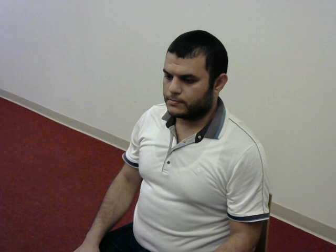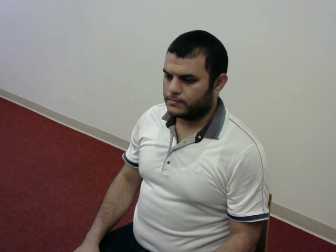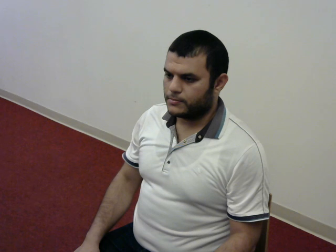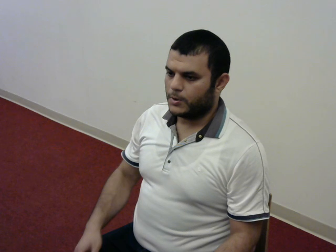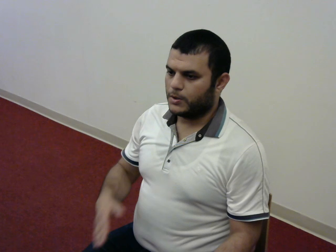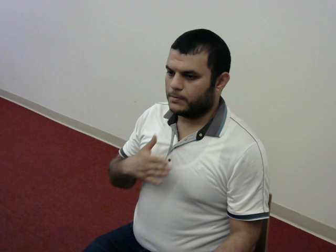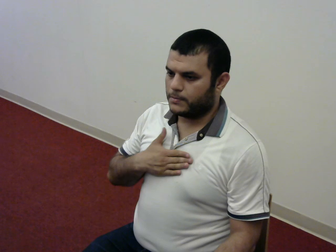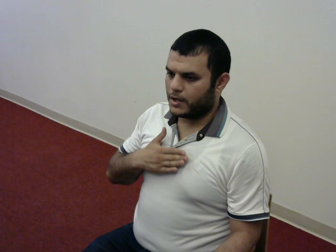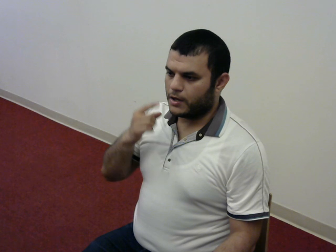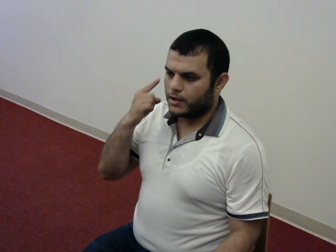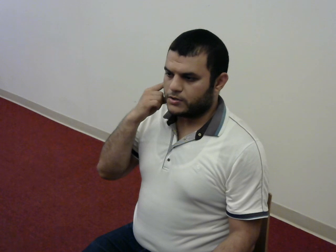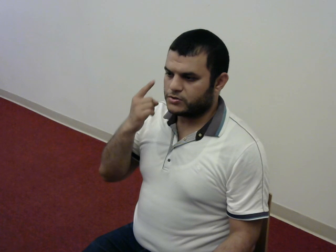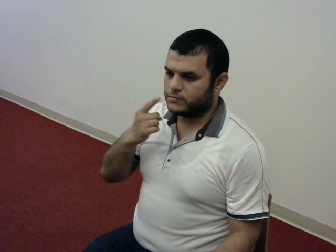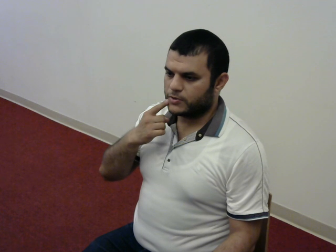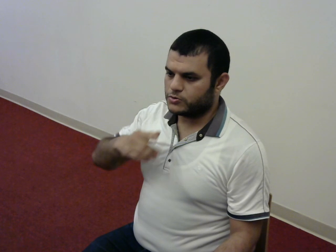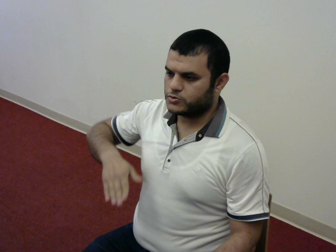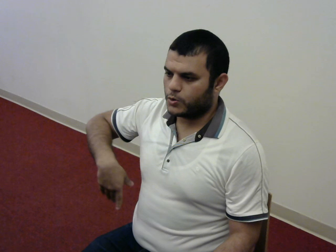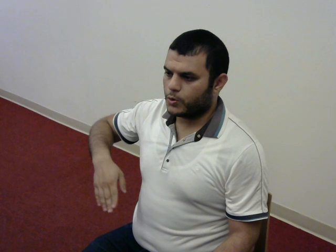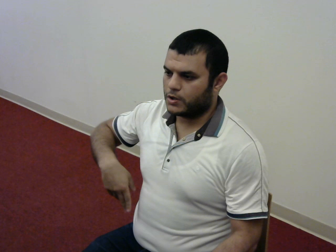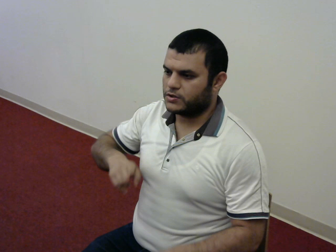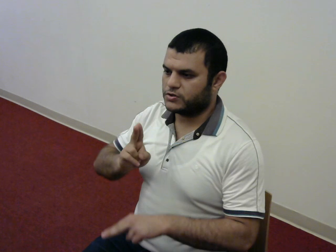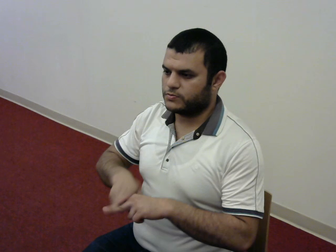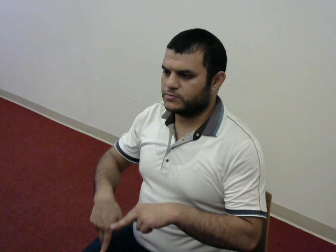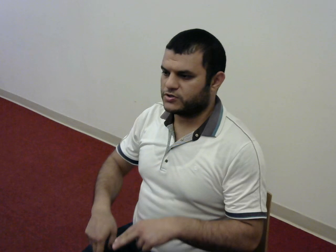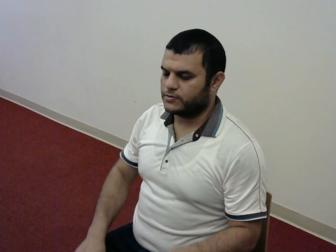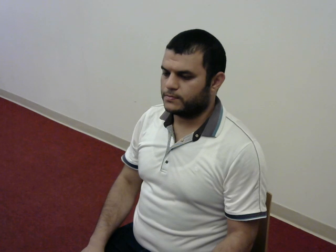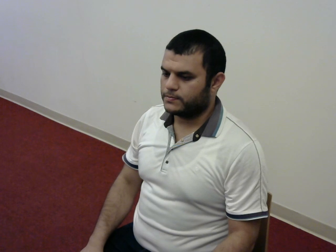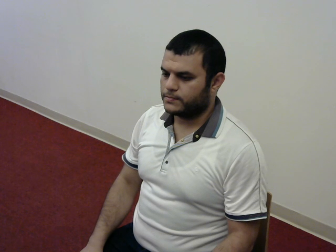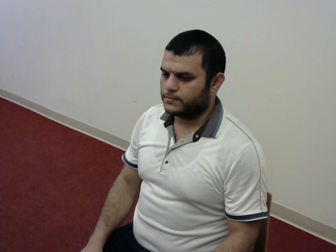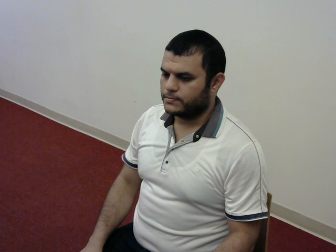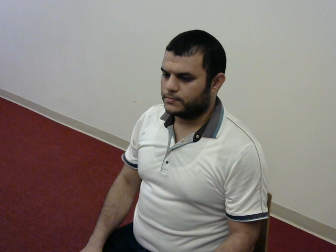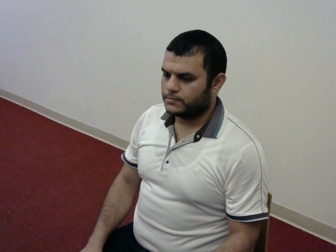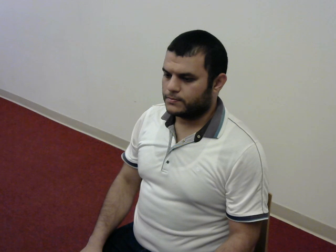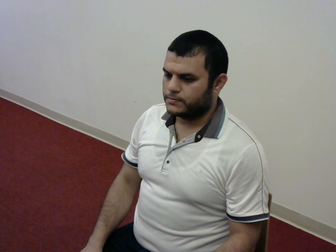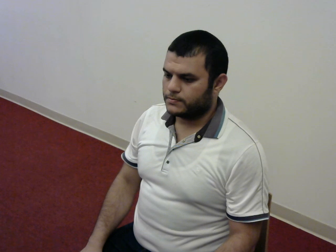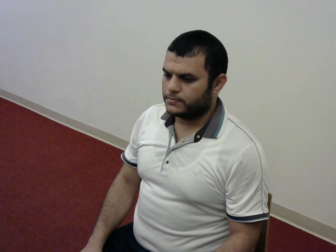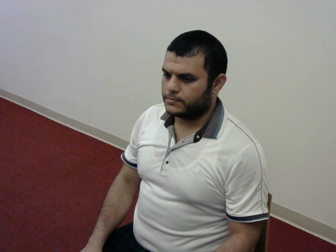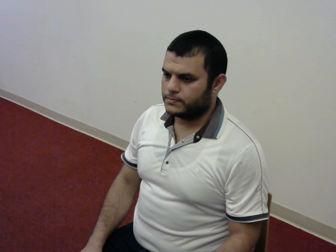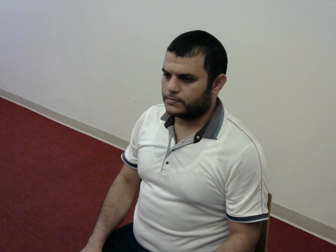Mən eşitməni sonradan itirmişəm